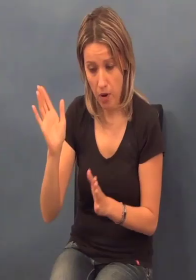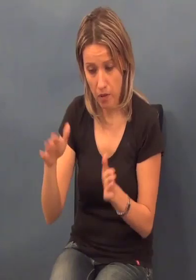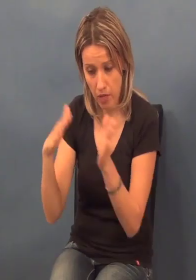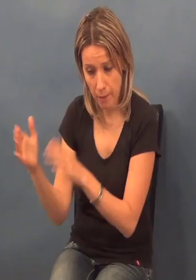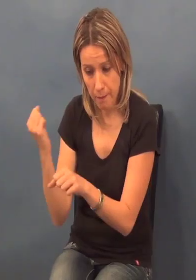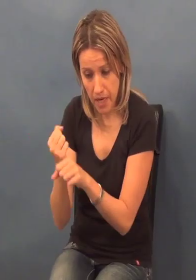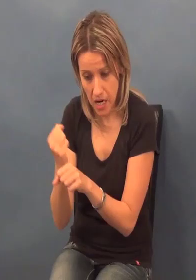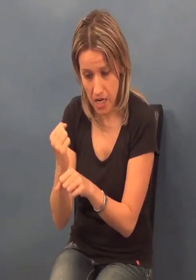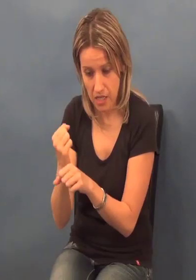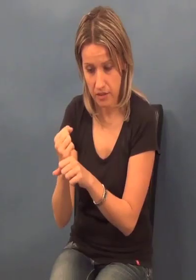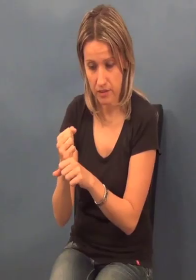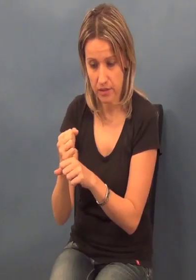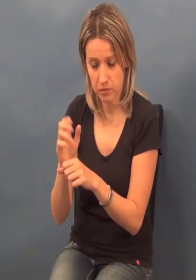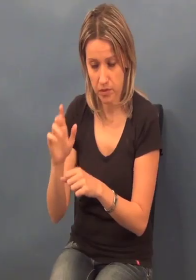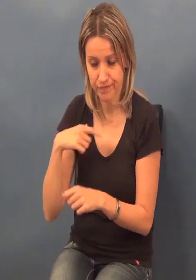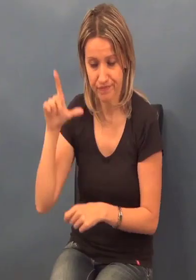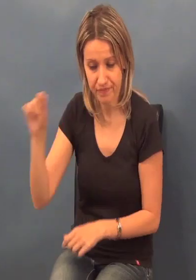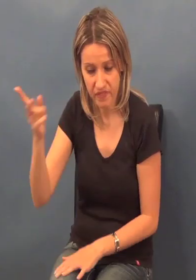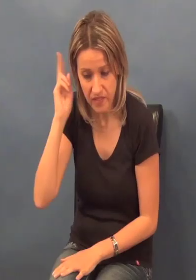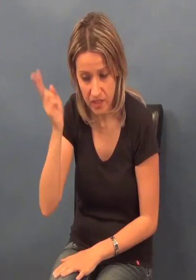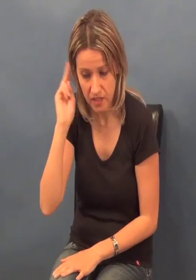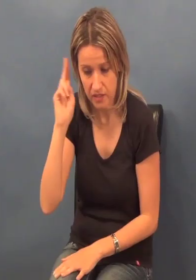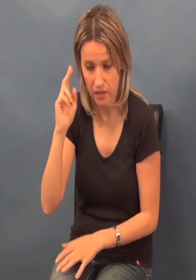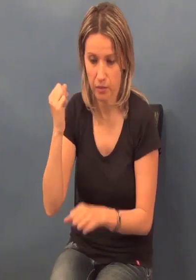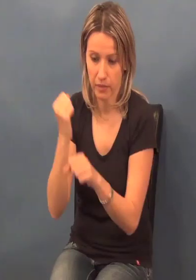Potem mam pracę i idę do fryzjera.